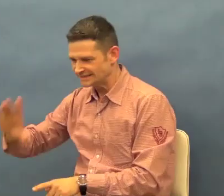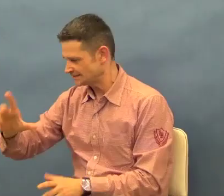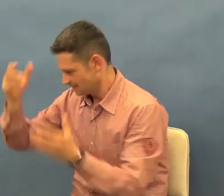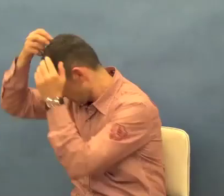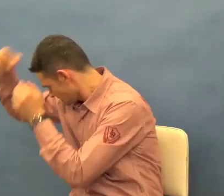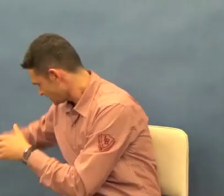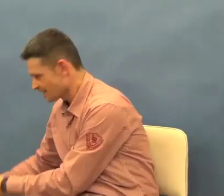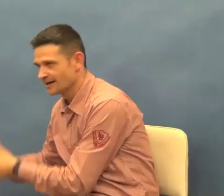Tata poszedł i zdjął jabłko z głowy.